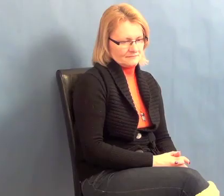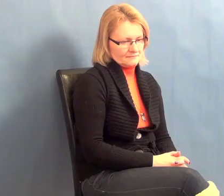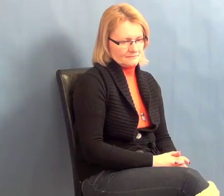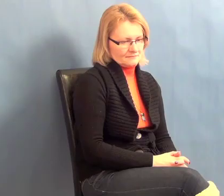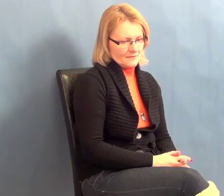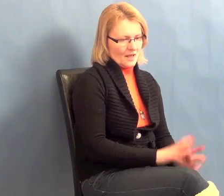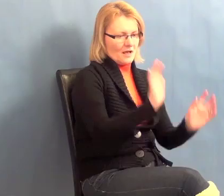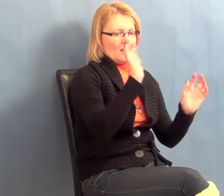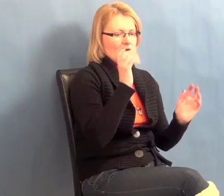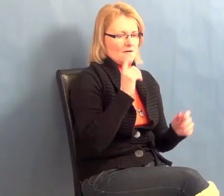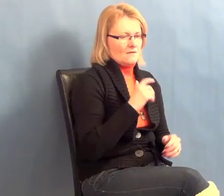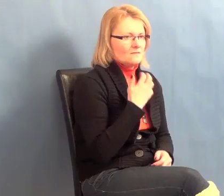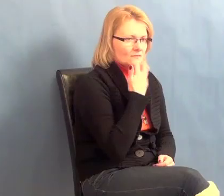Wcześniej postawione, że można się pośliznąć.